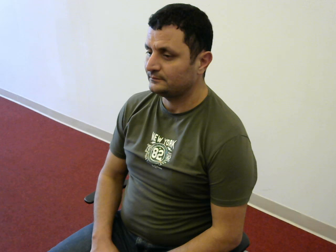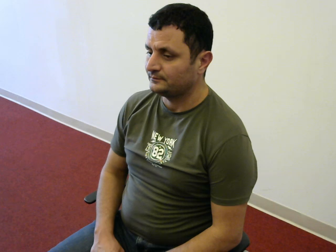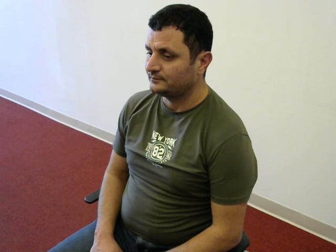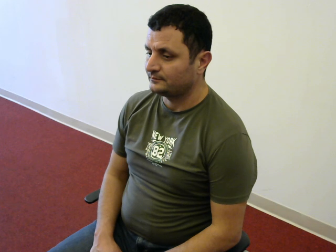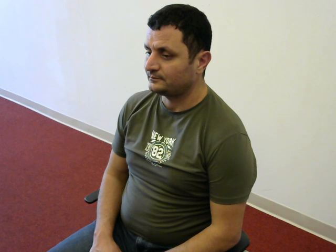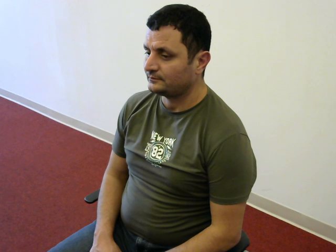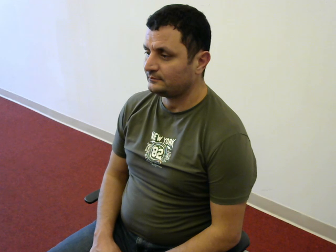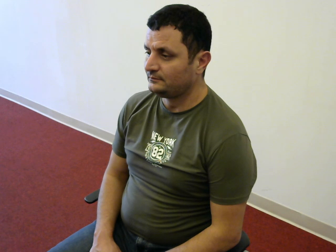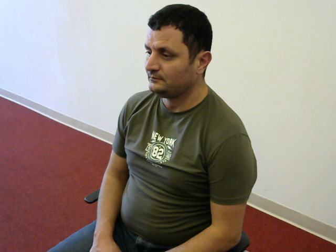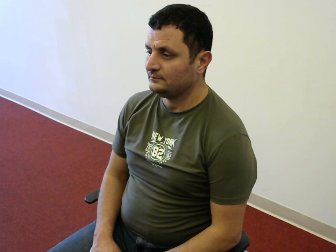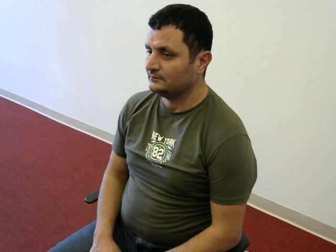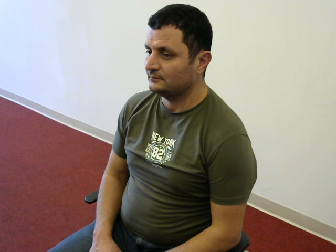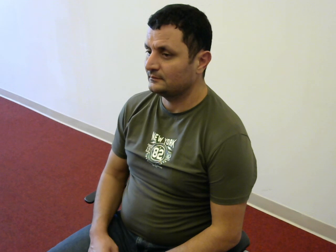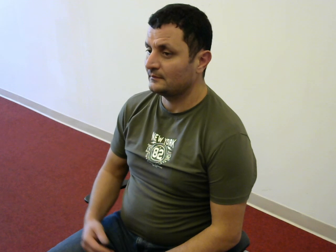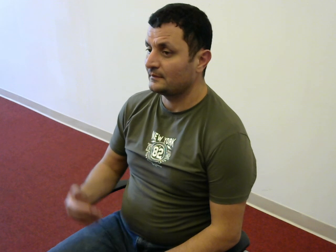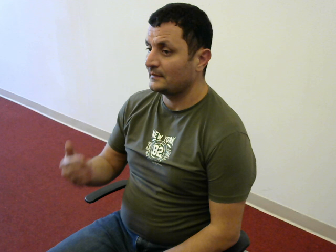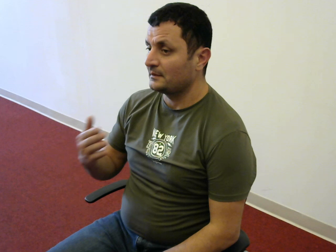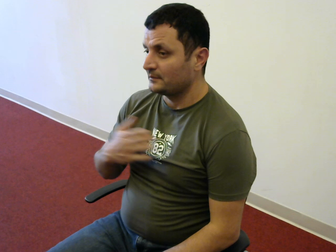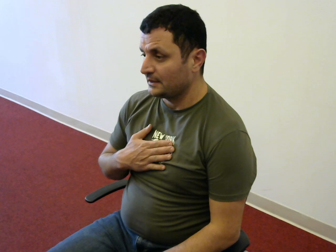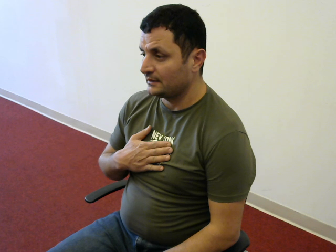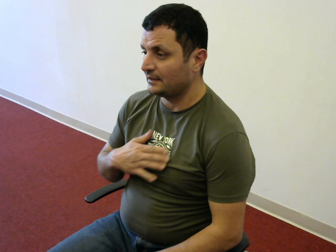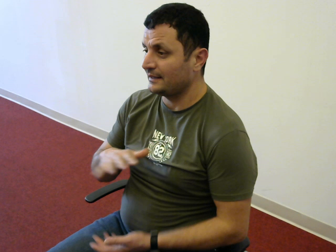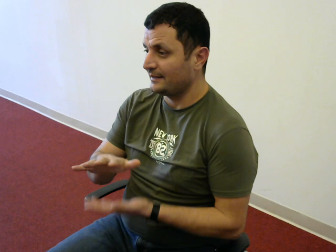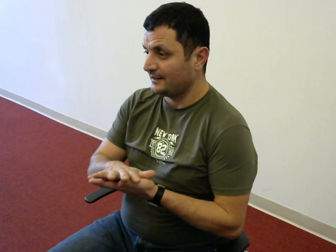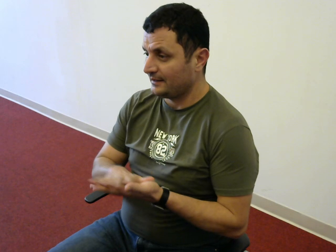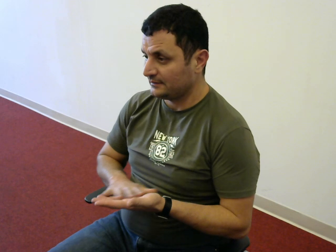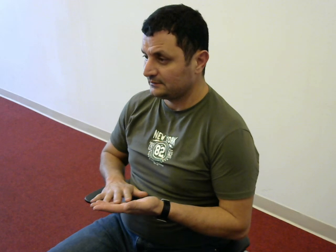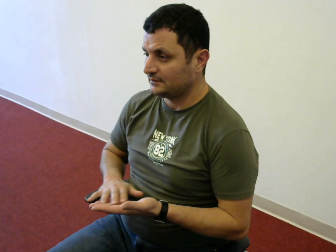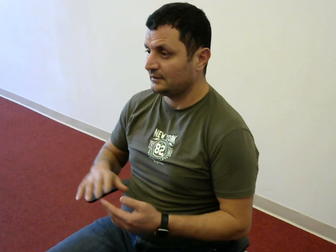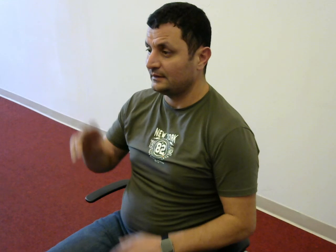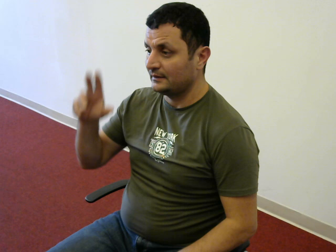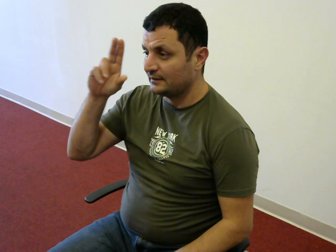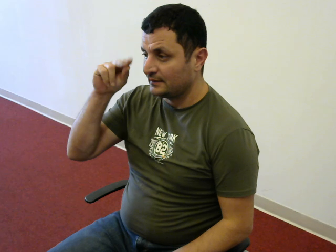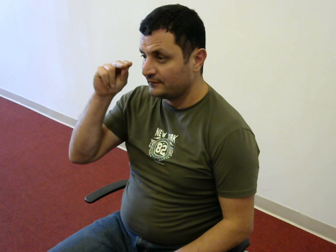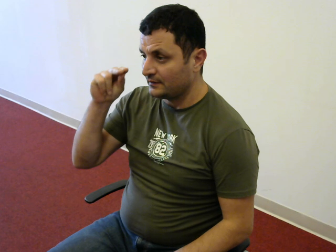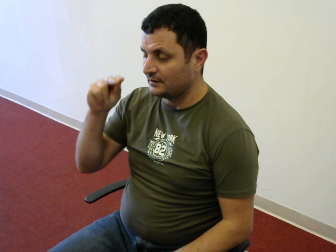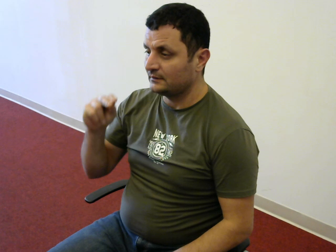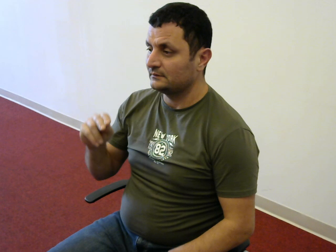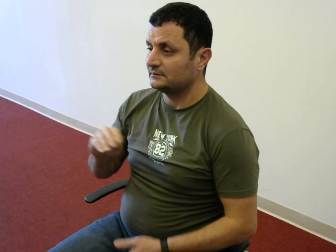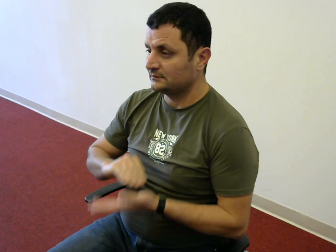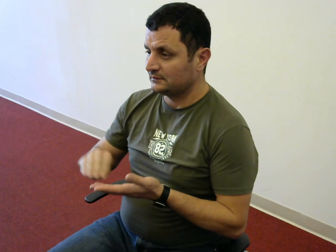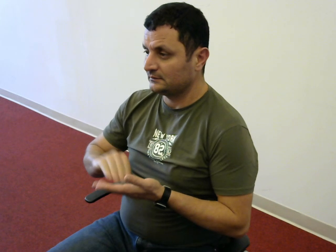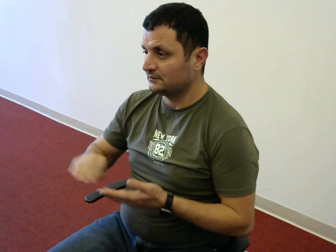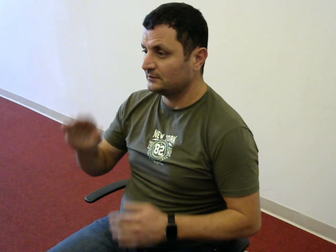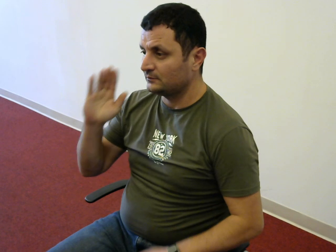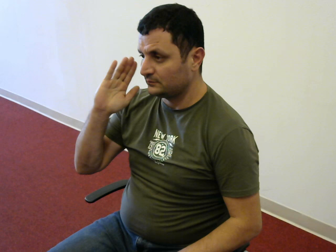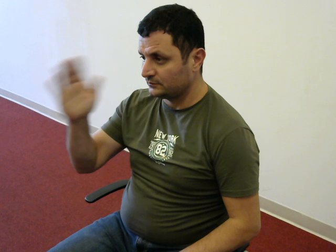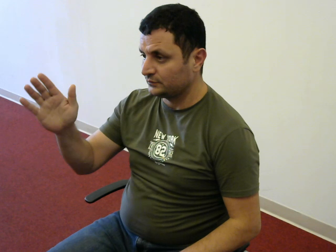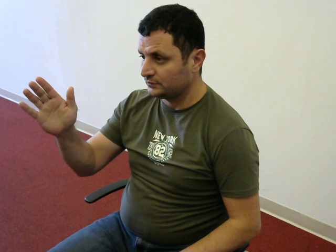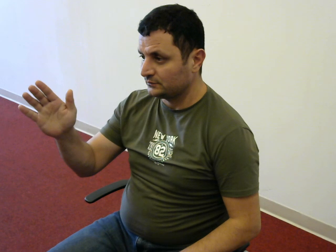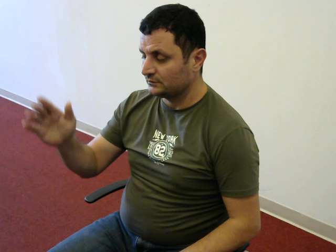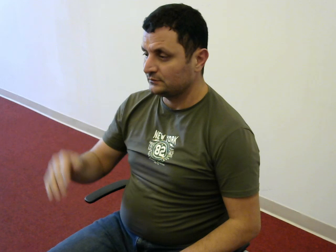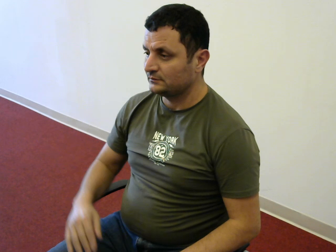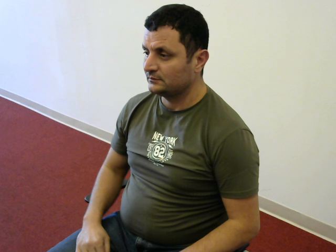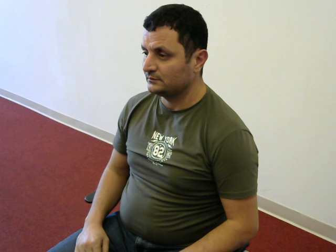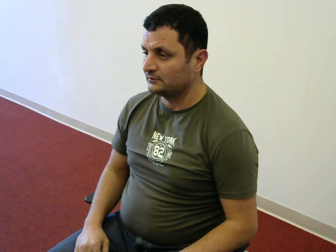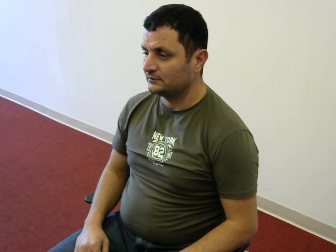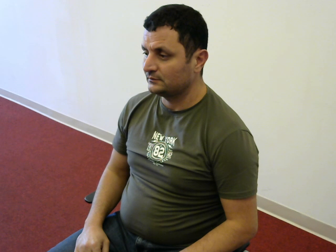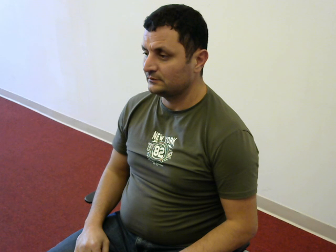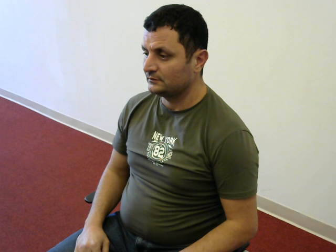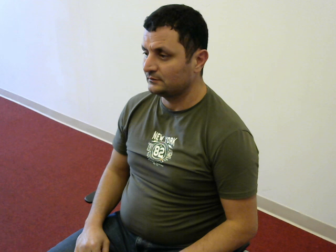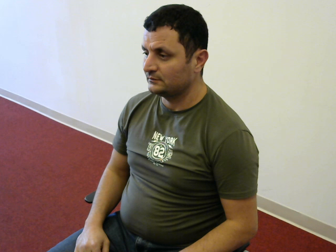Mən ərizəni nə vaxt yazmalıyam?